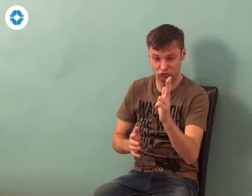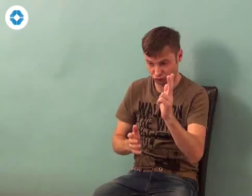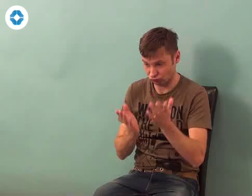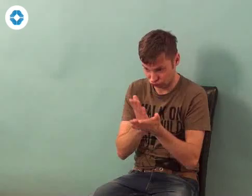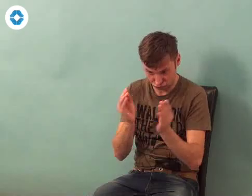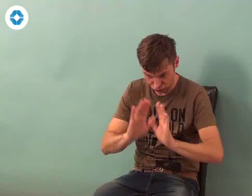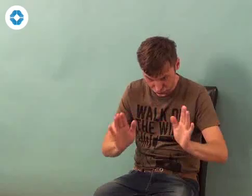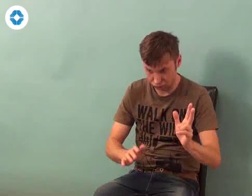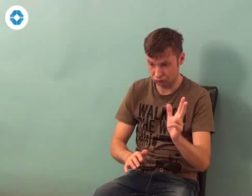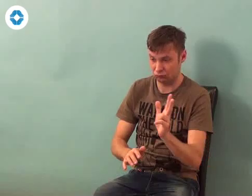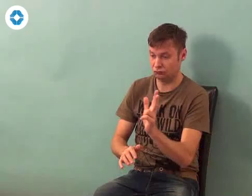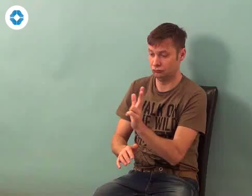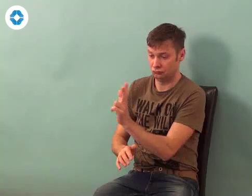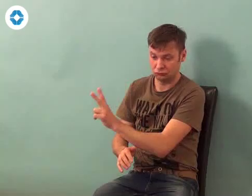Jak skończyli pomagać, odeszli.